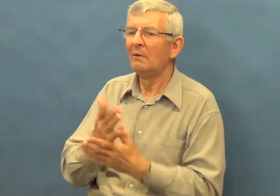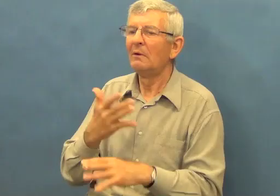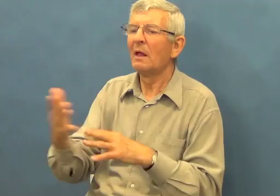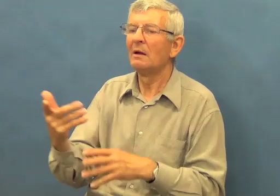Co dalej?